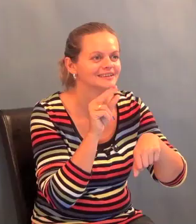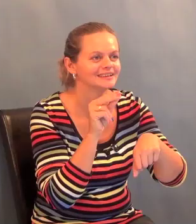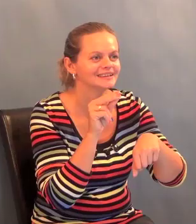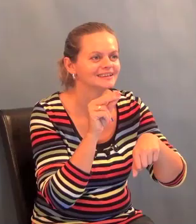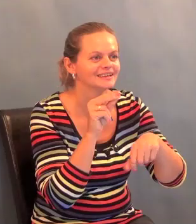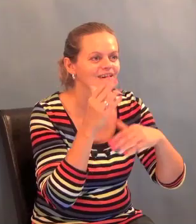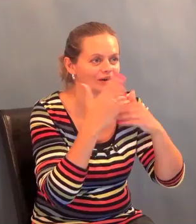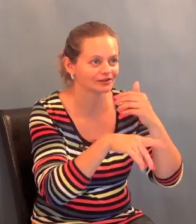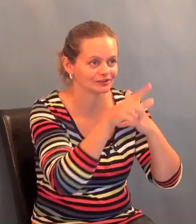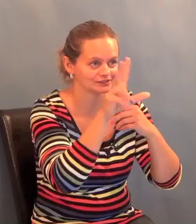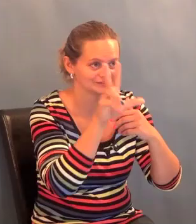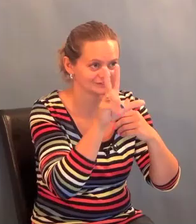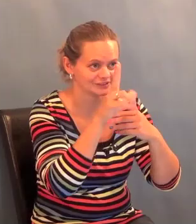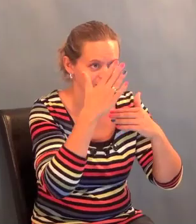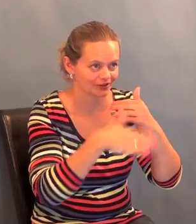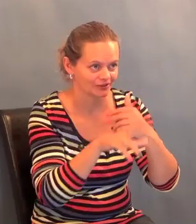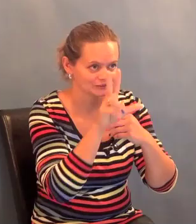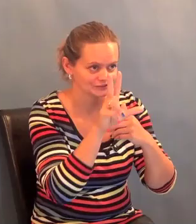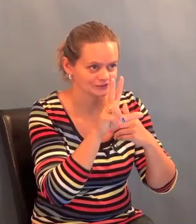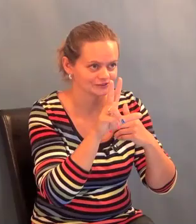W poniedziałek kończysz o trzeciej?